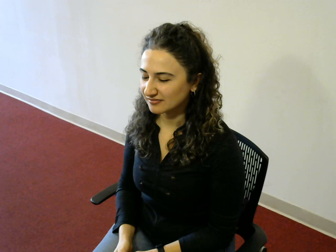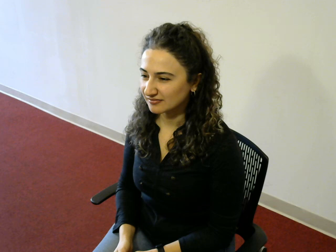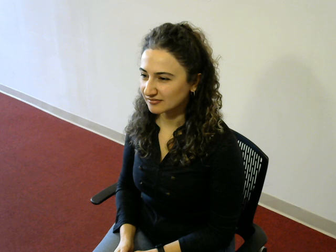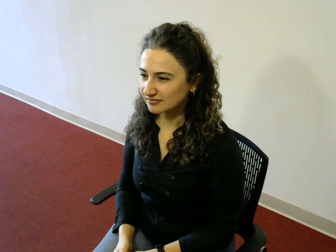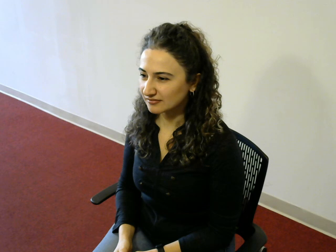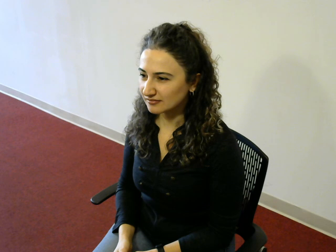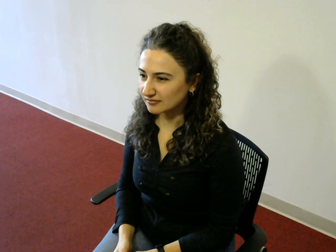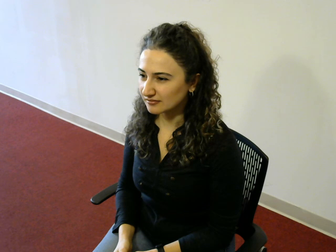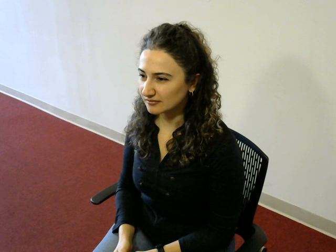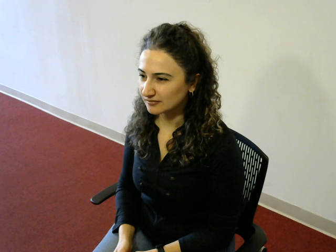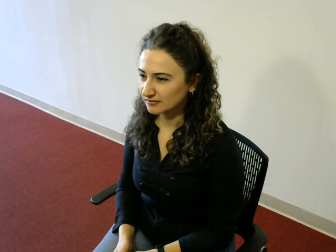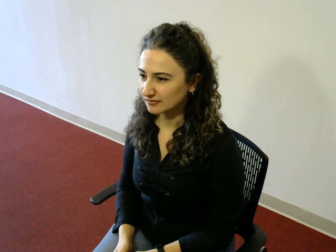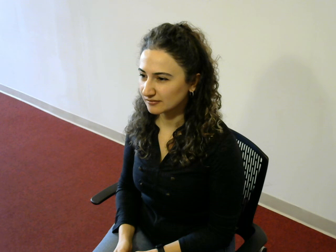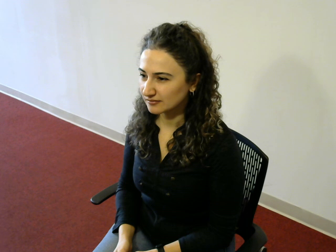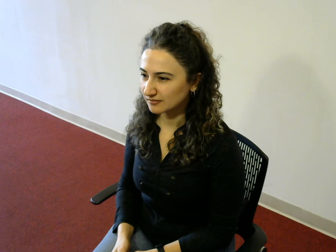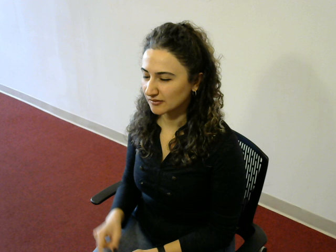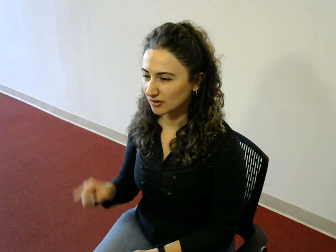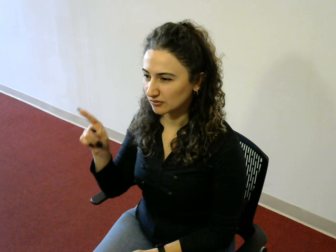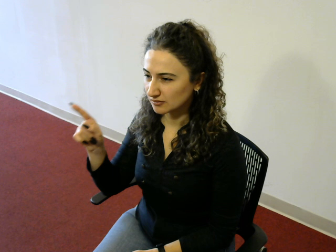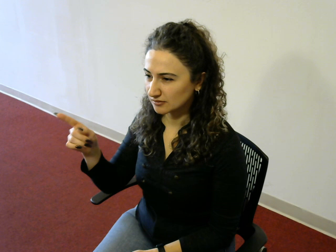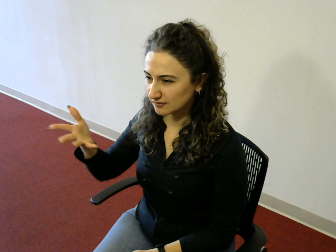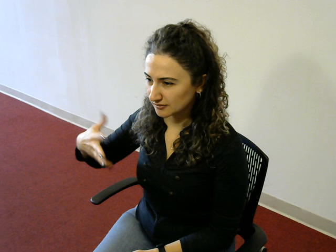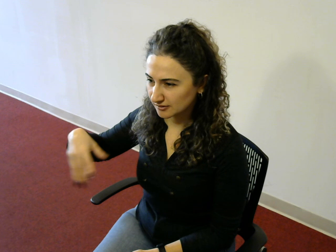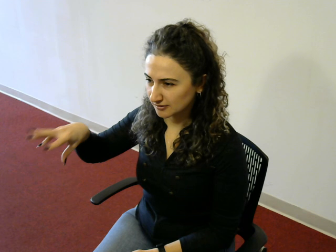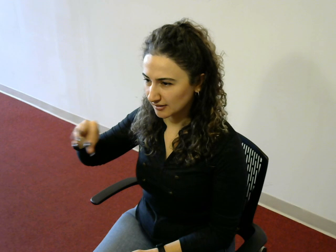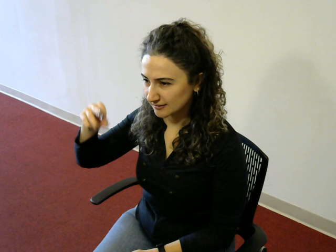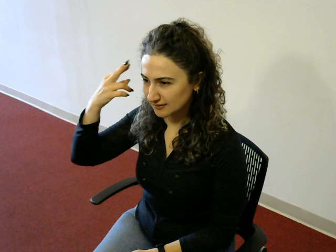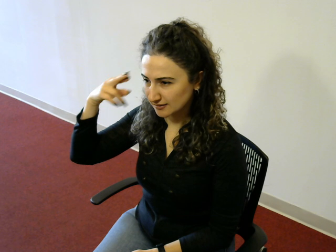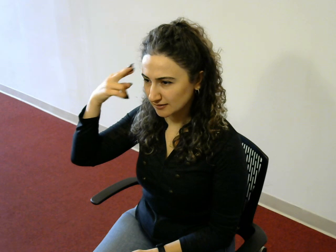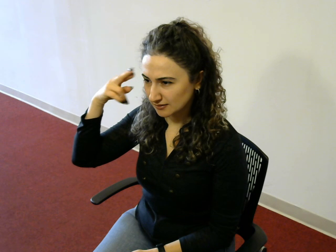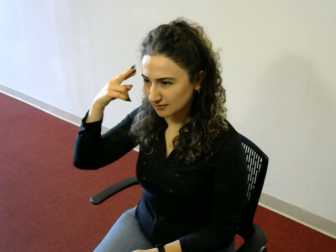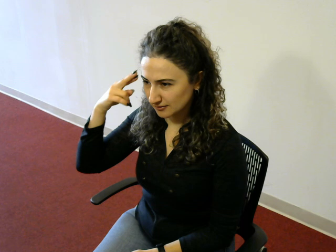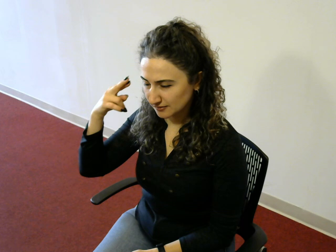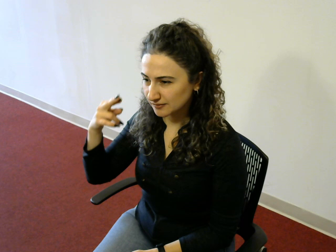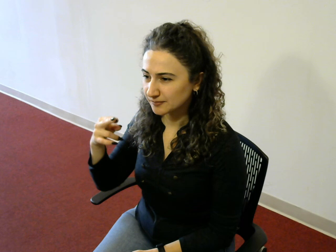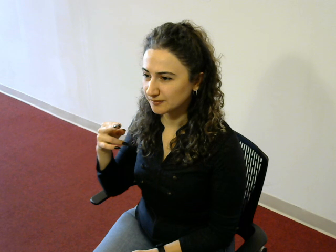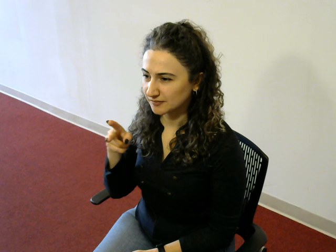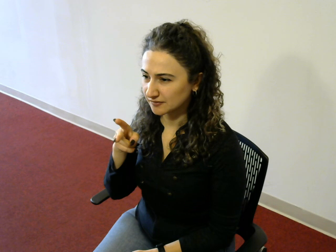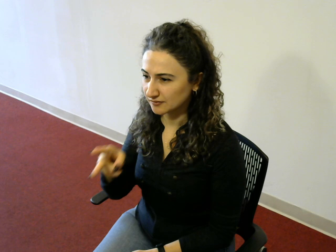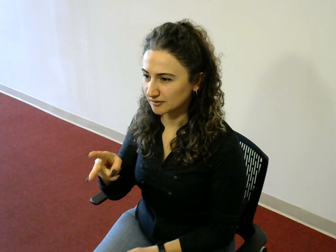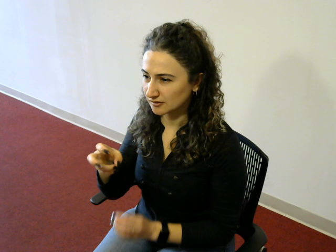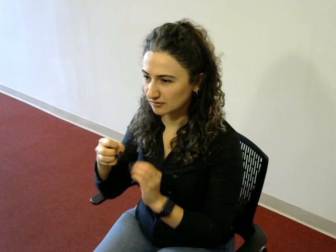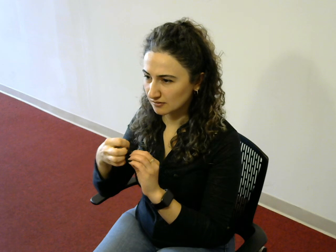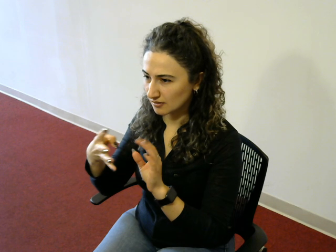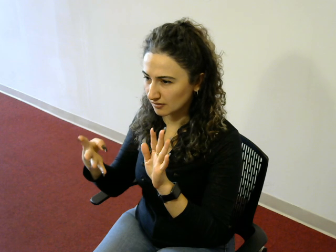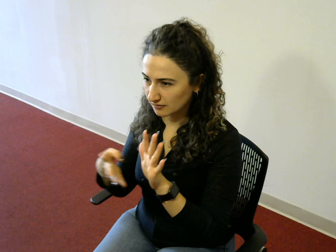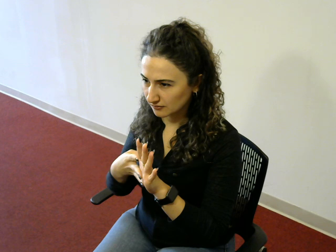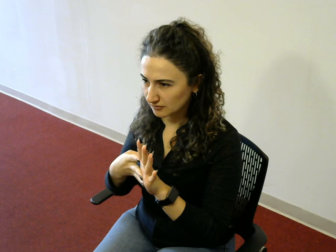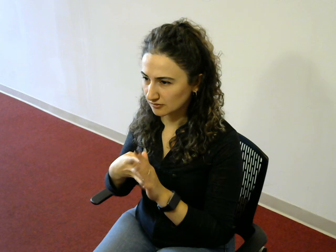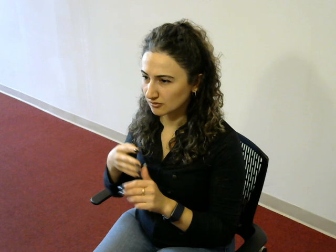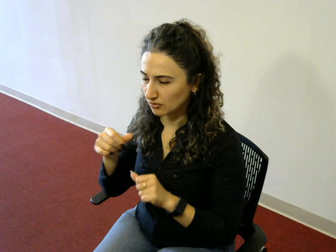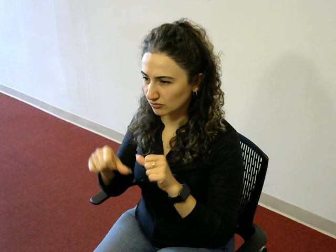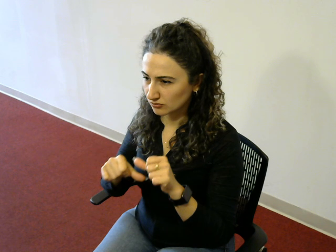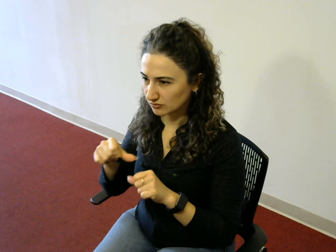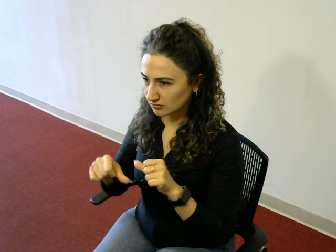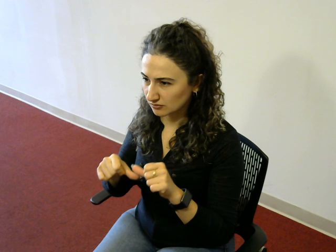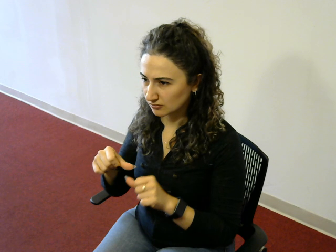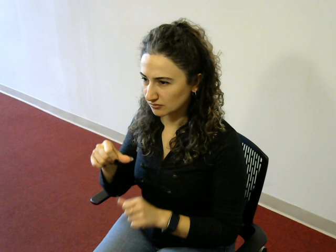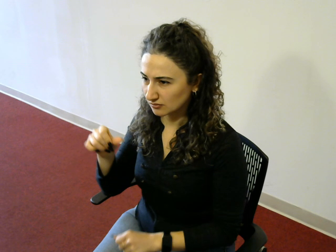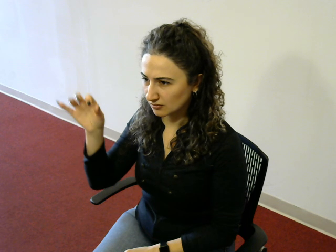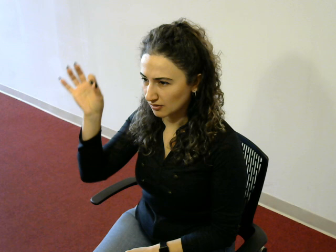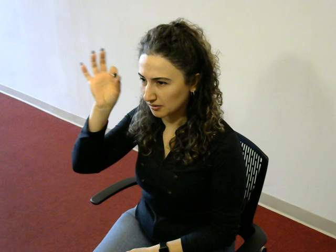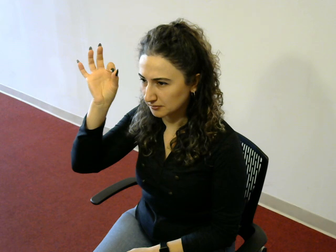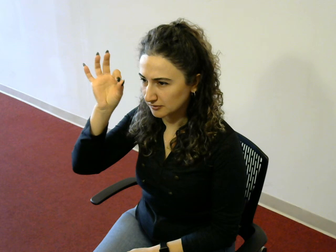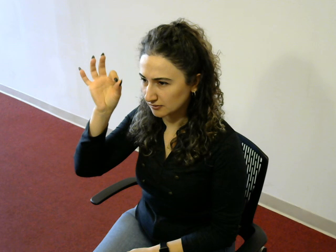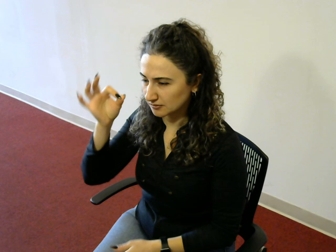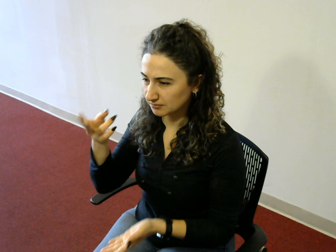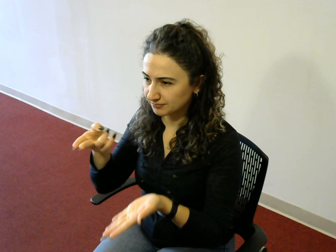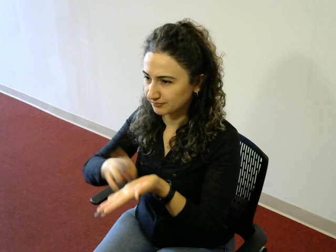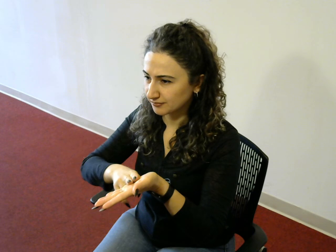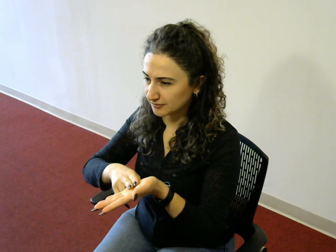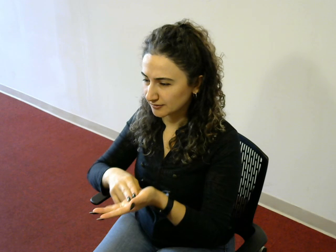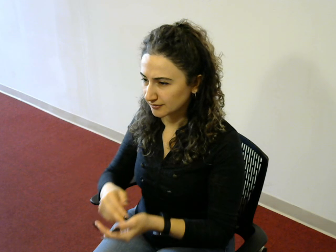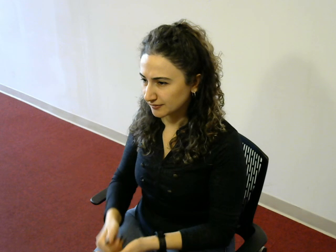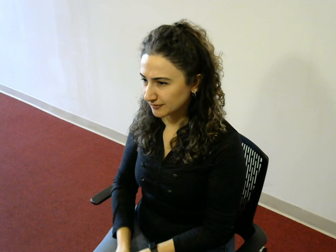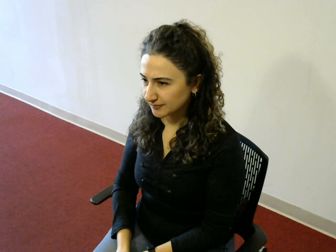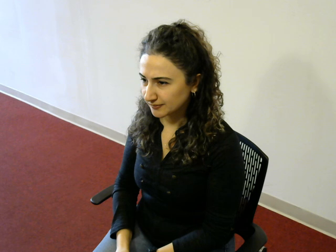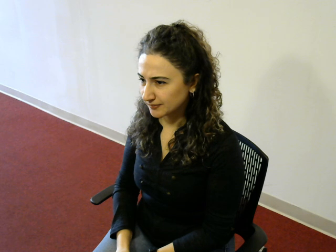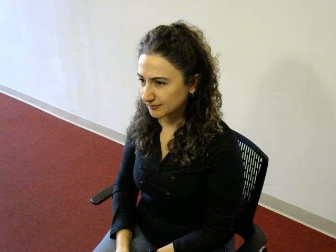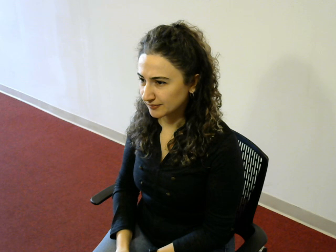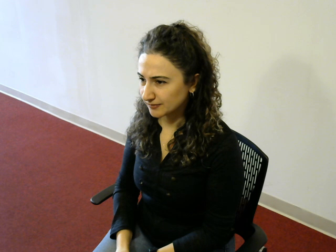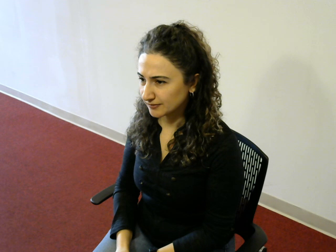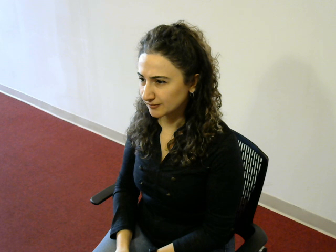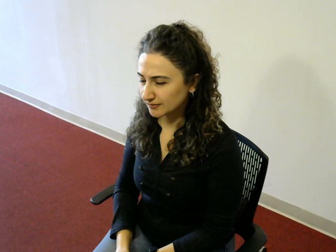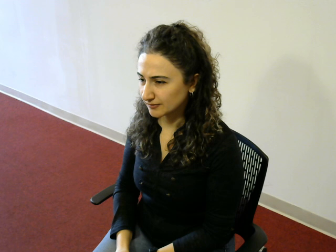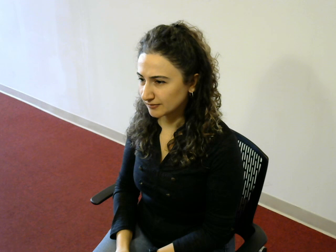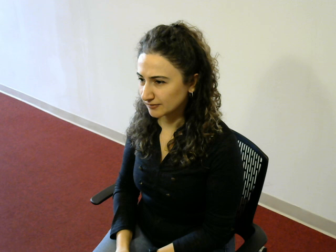Onların əmisi 2019-cu ildə Almaniyaya köçüb